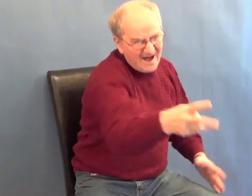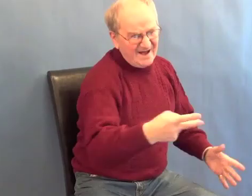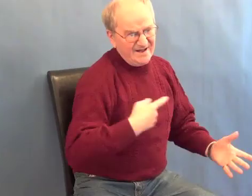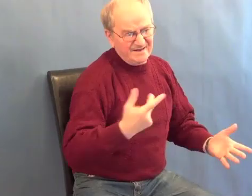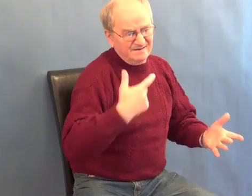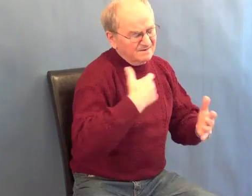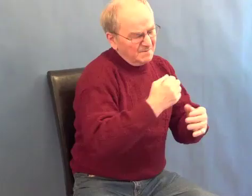Tak!